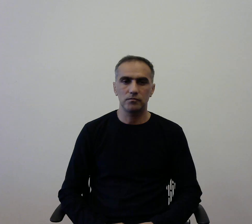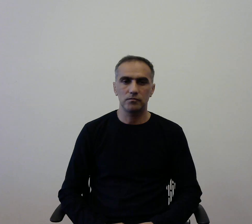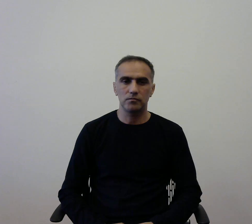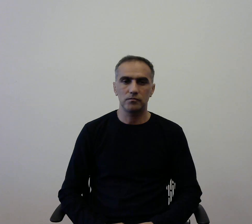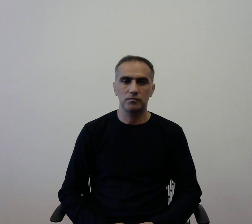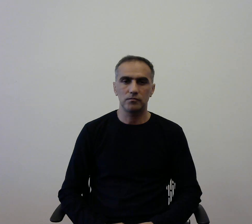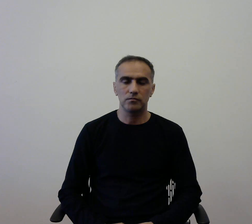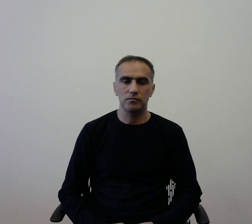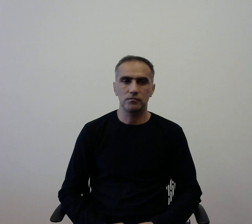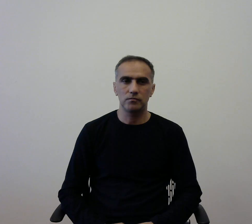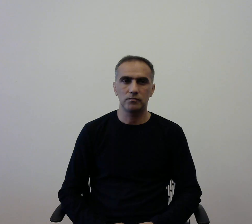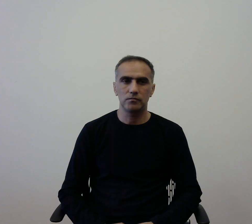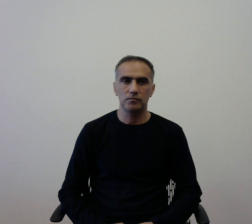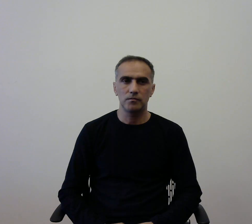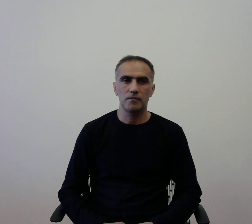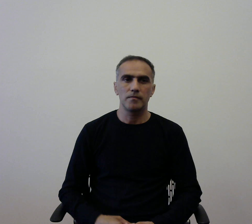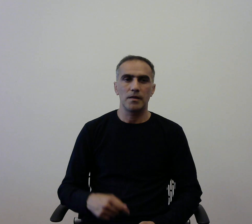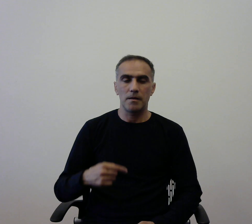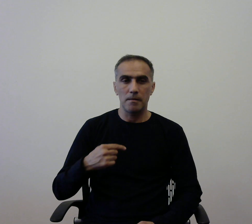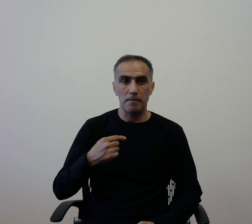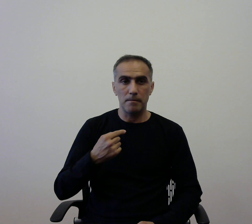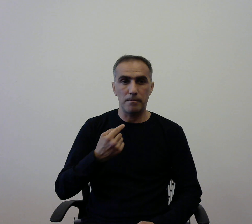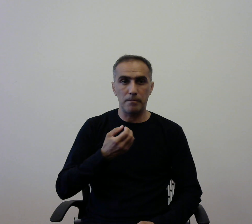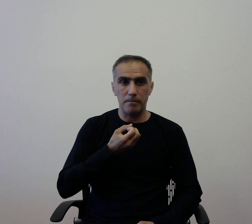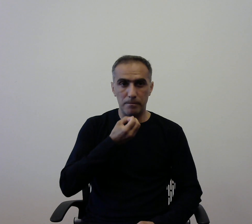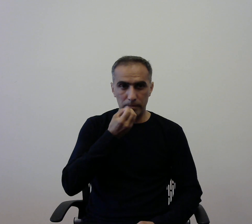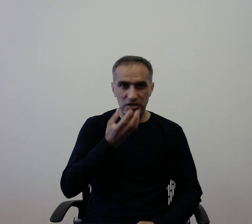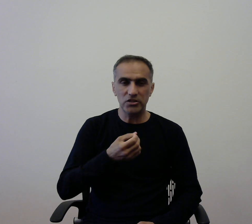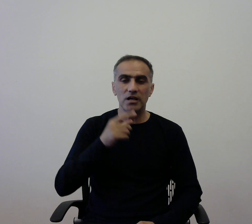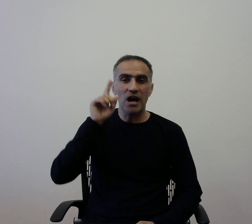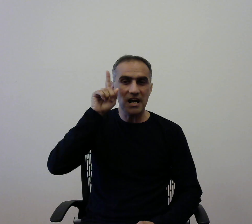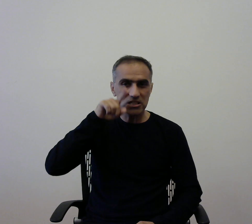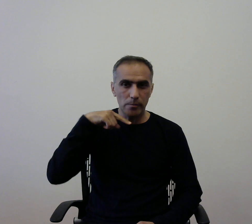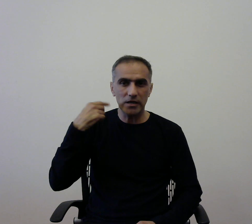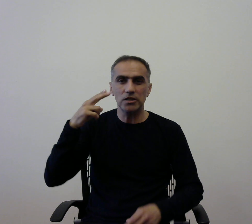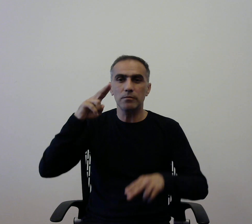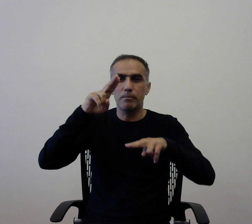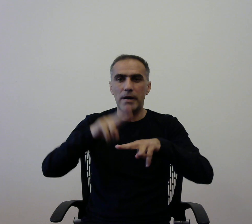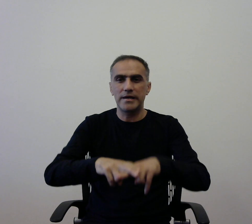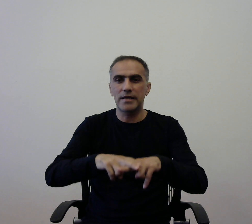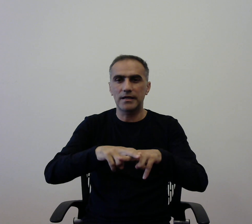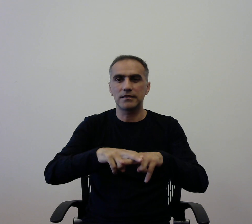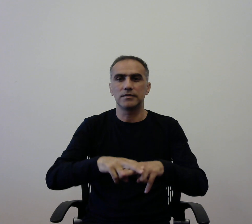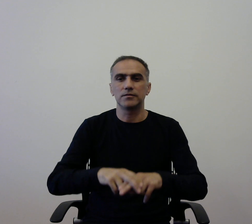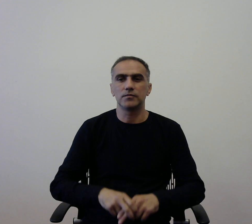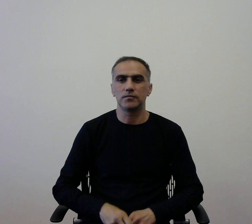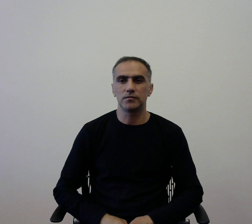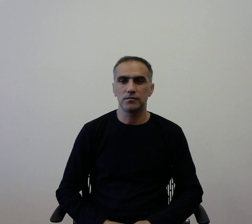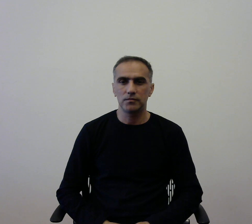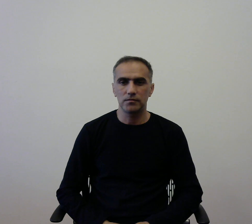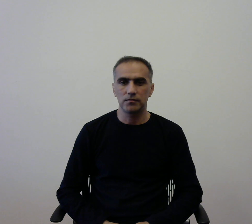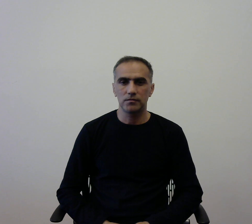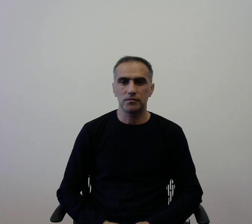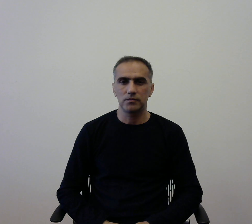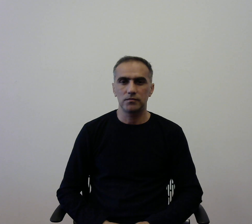Bakı Azərbaycanın paytaxtıdır